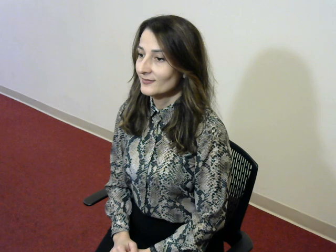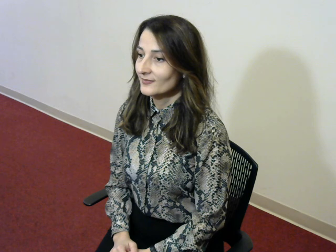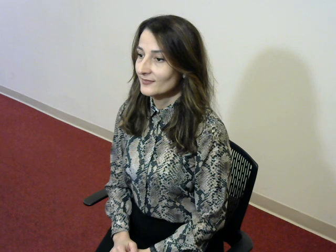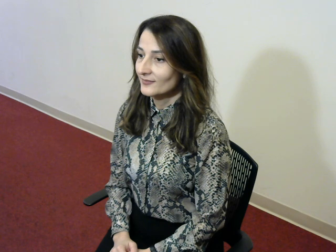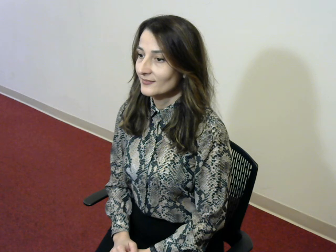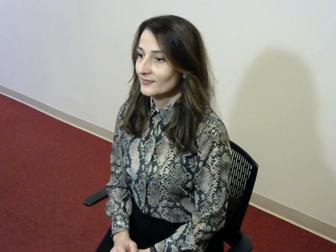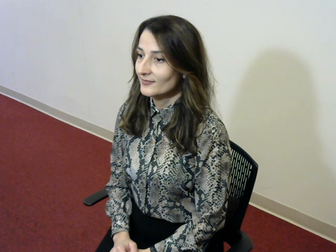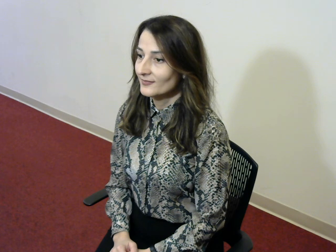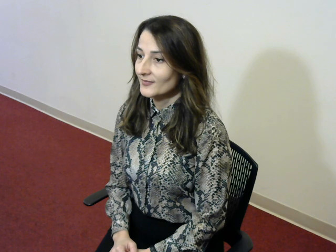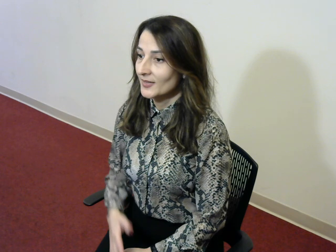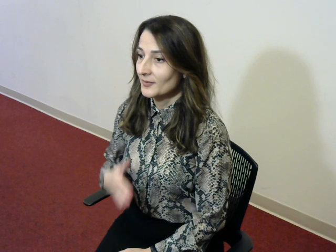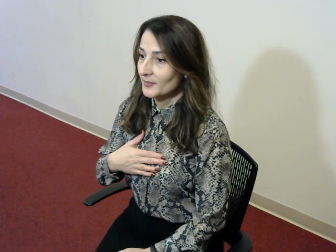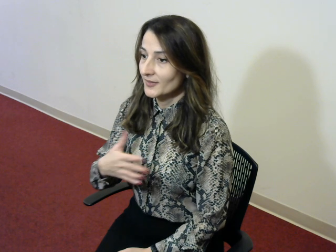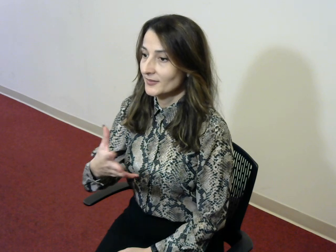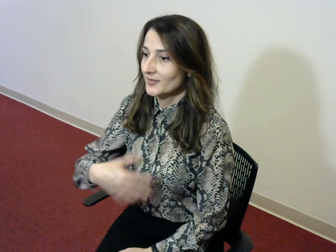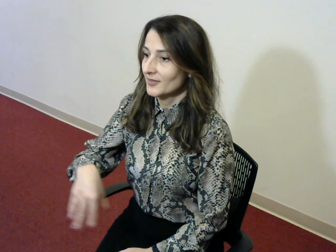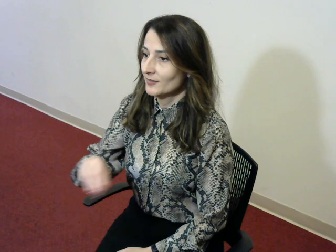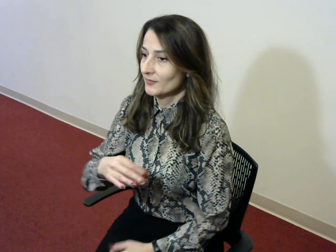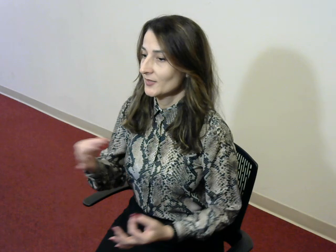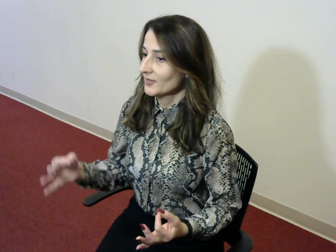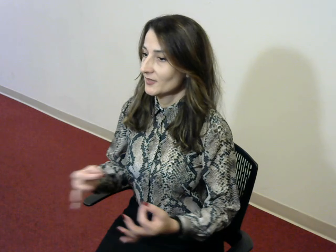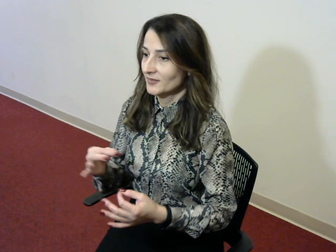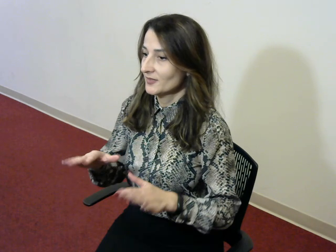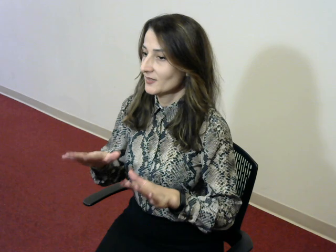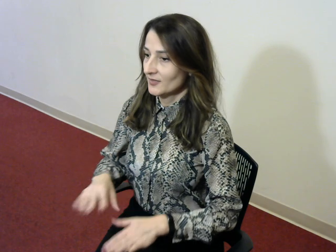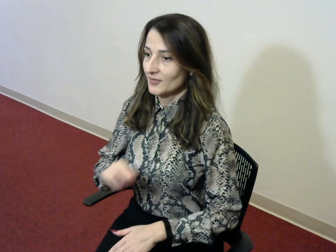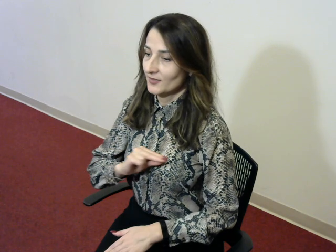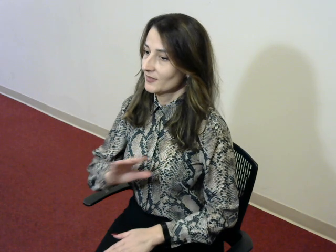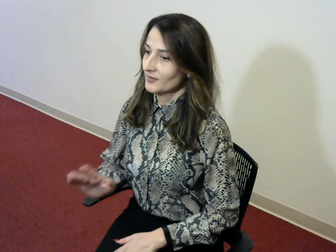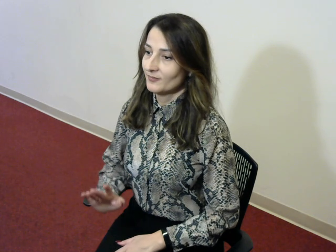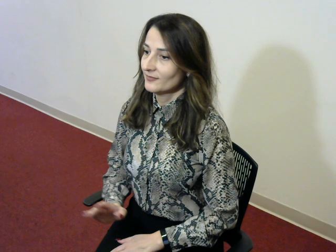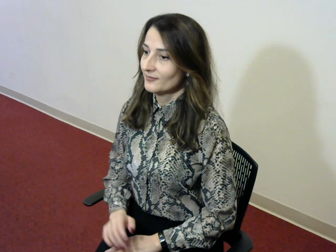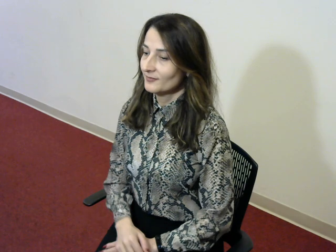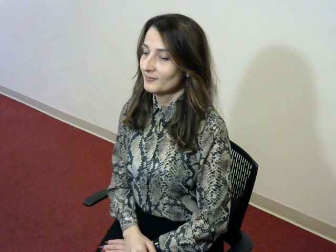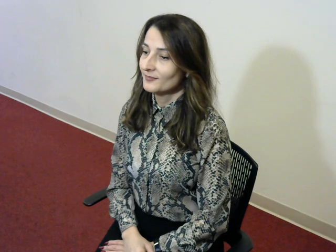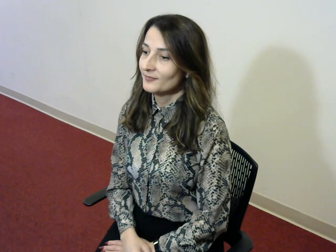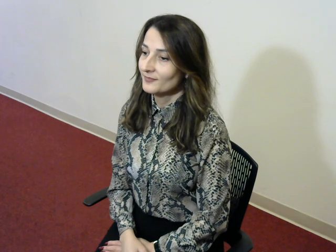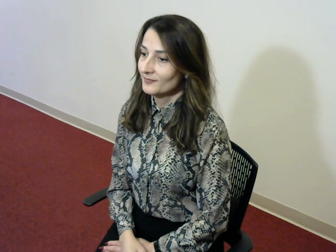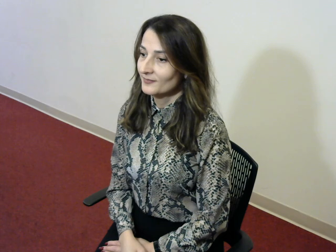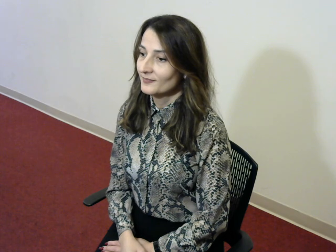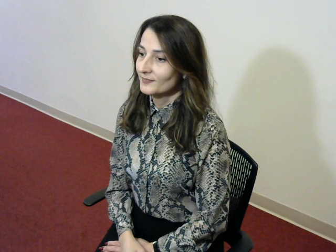Biz heç yerdə işləmirik